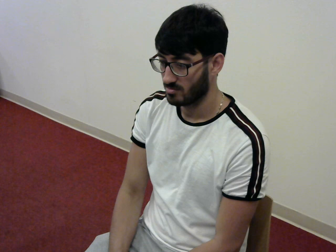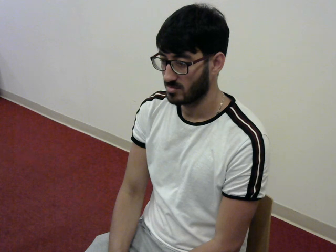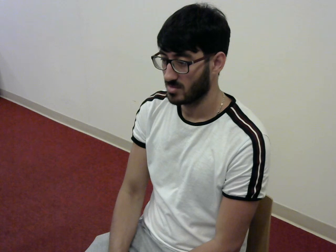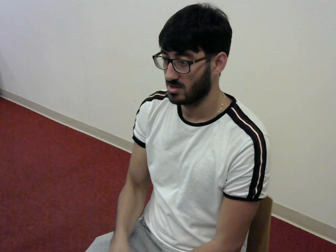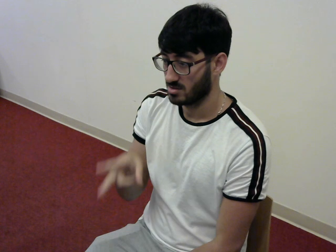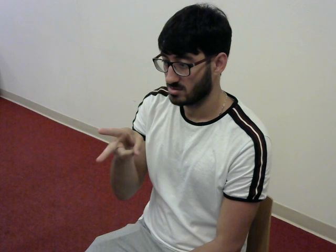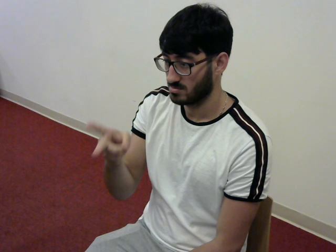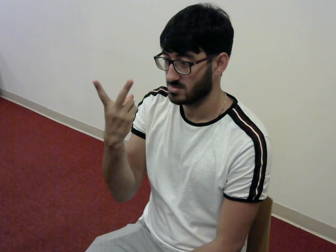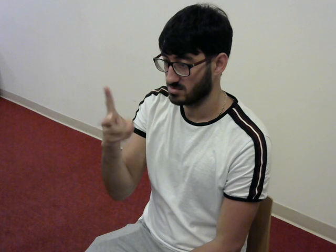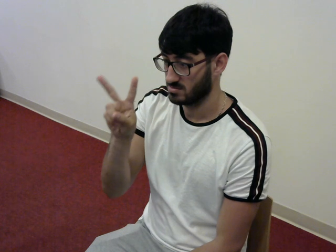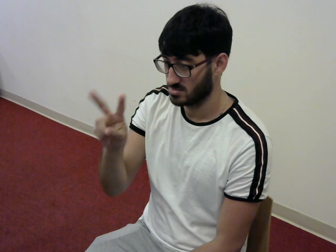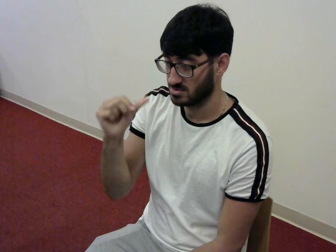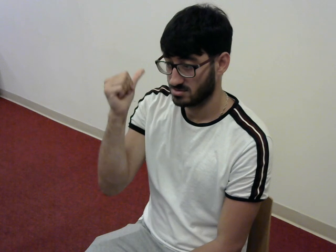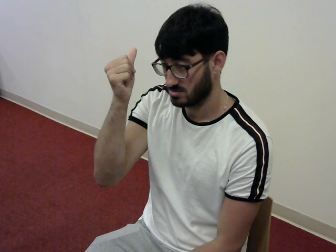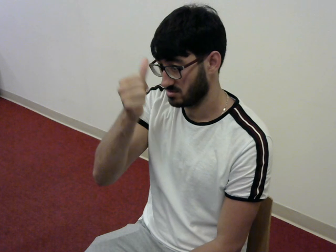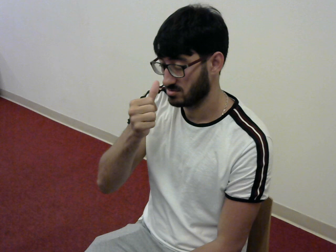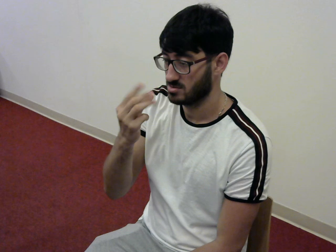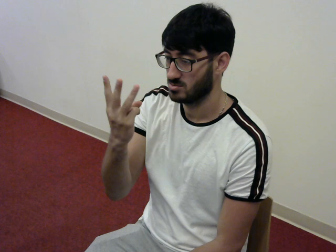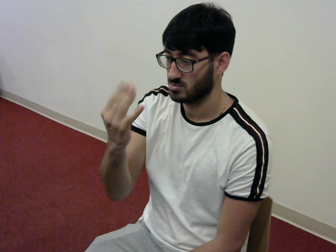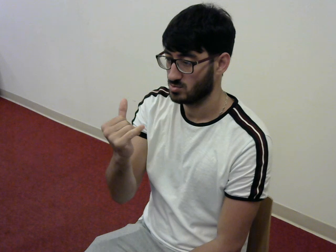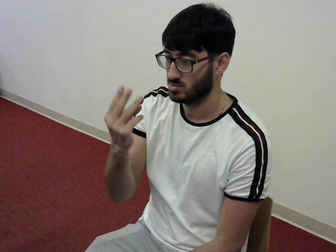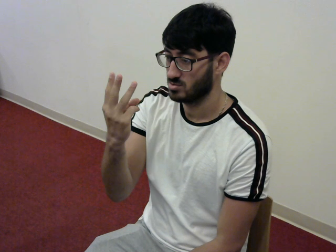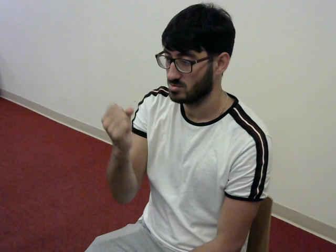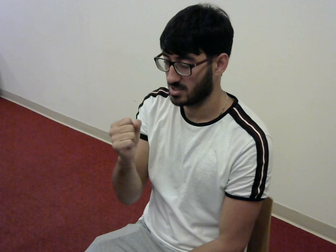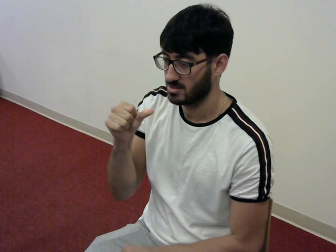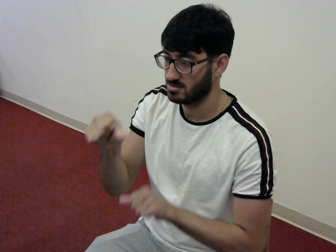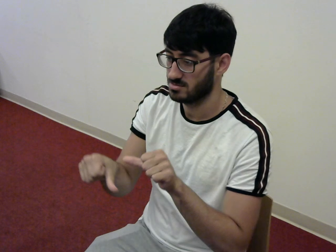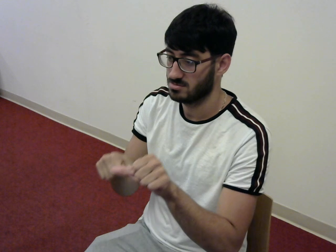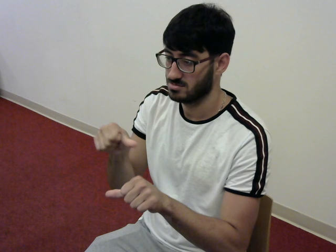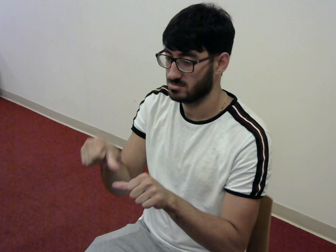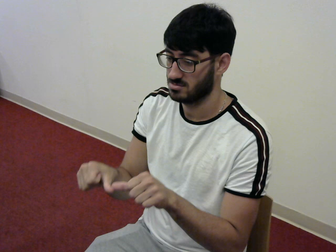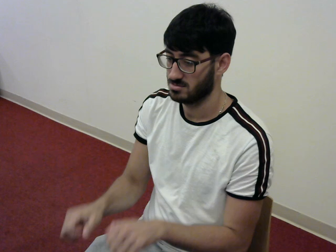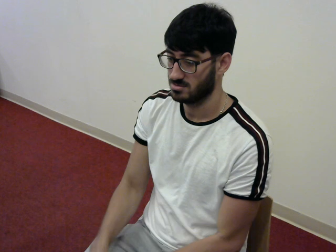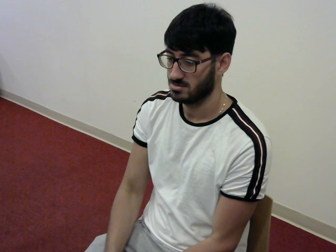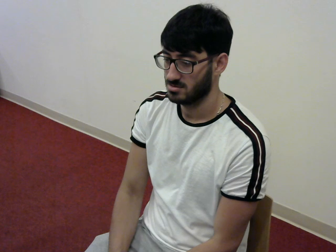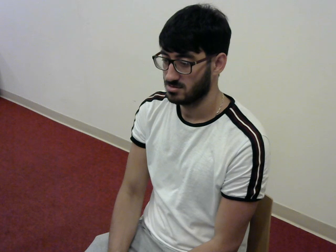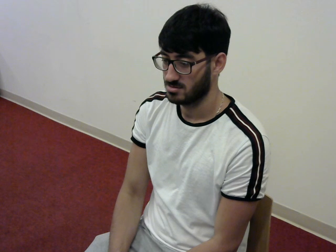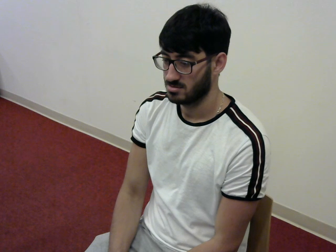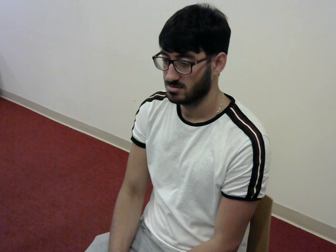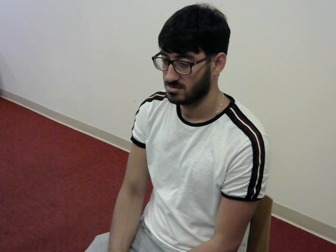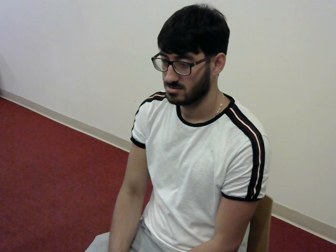2022-ci il Şuşa ilidir